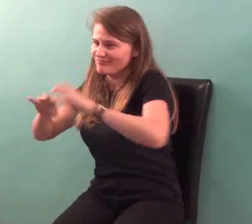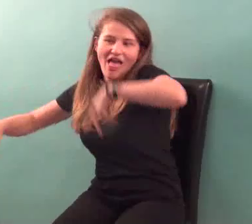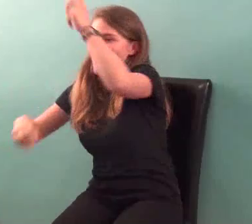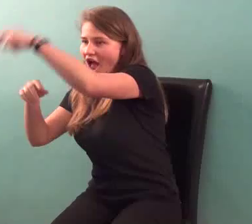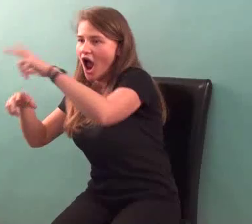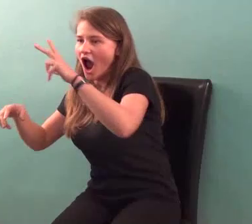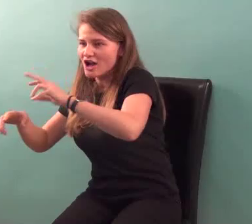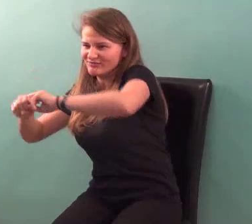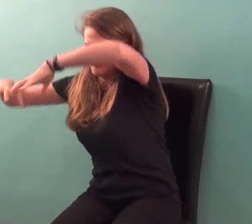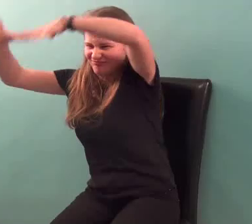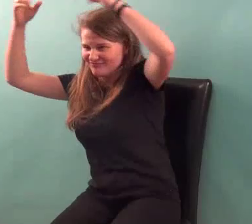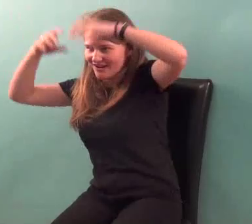Kot trafia w kosze na śmieci, wszystko się rozwala.